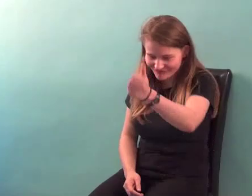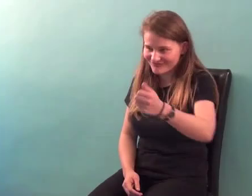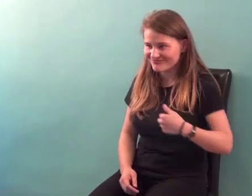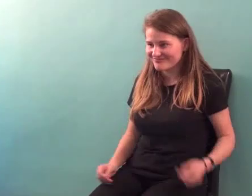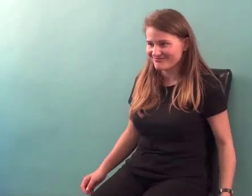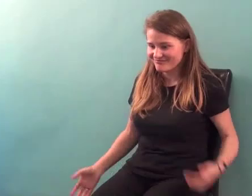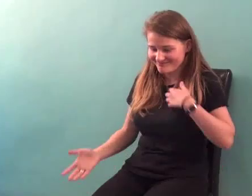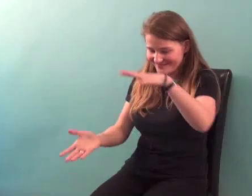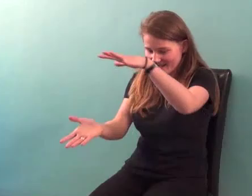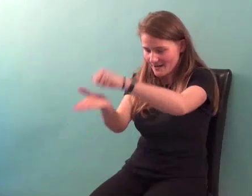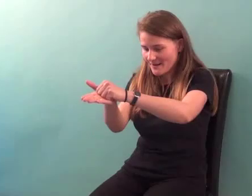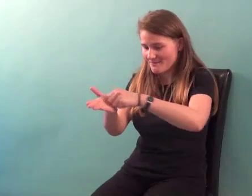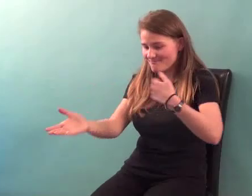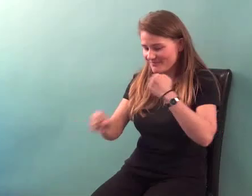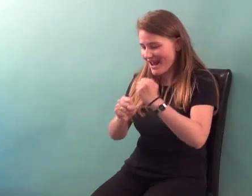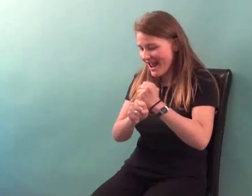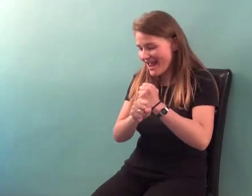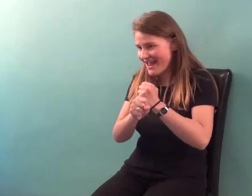Jestem zajęta, pracuję.